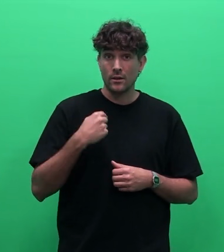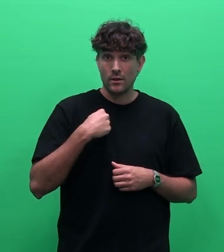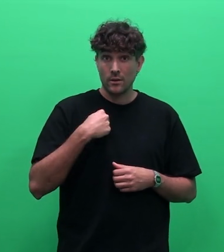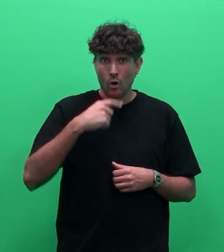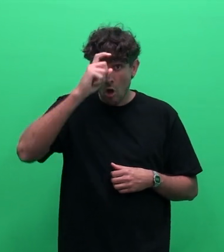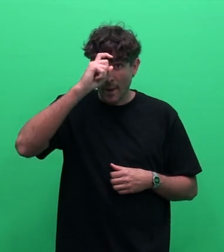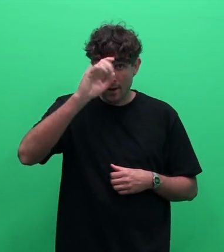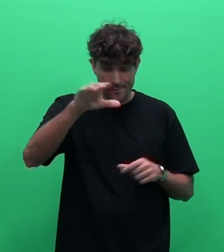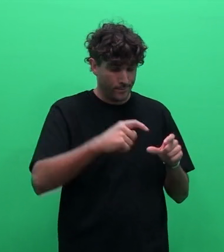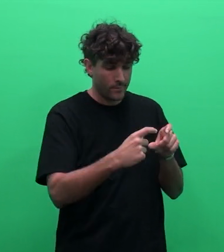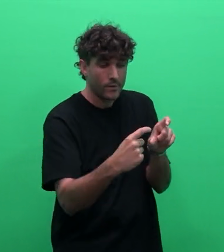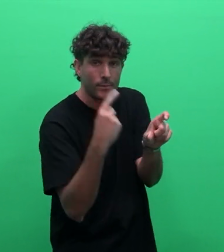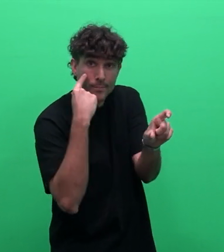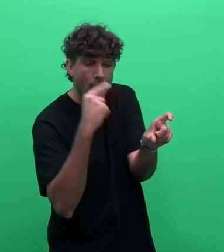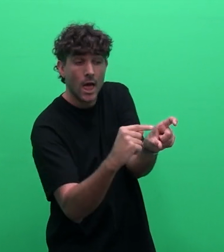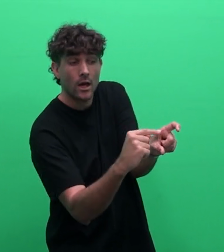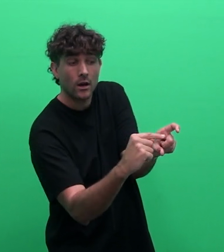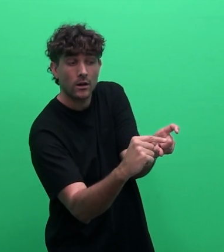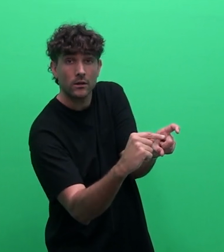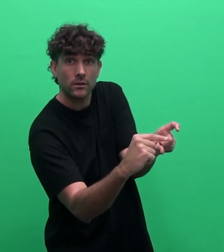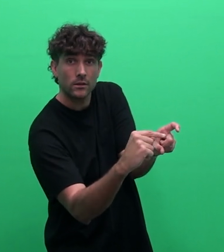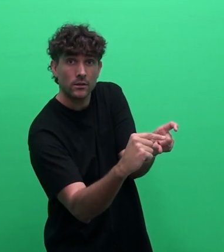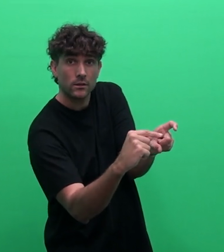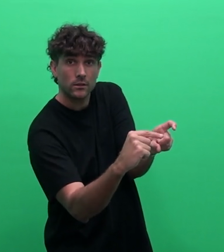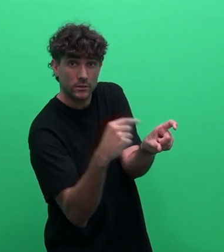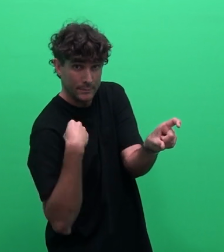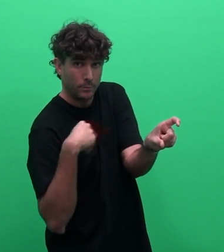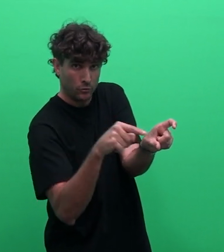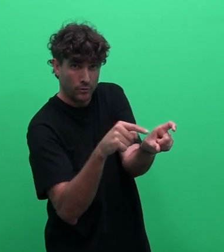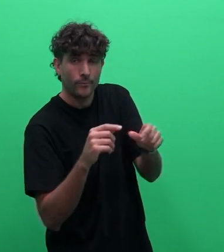El meu nom? Mira'l, és aquest mateix.